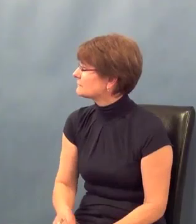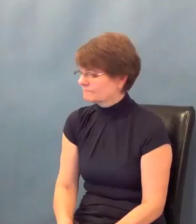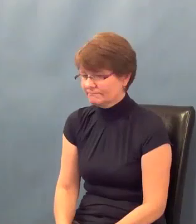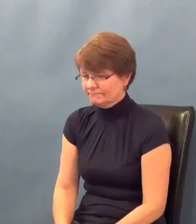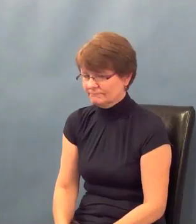Wyłączył się.